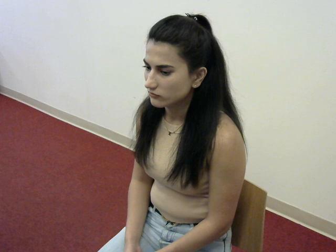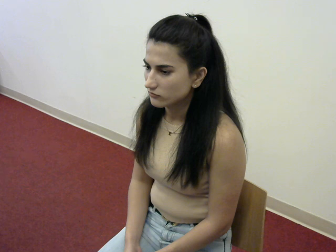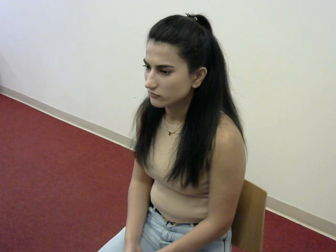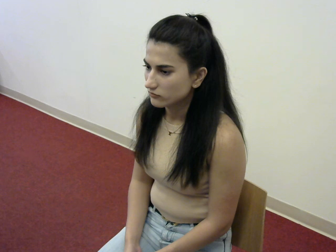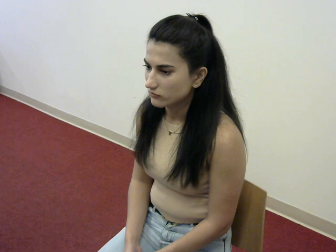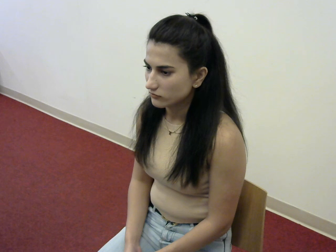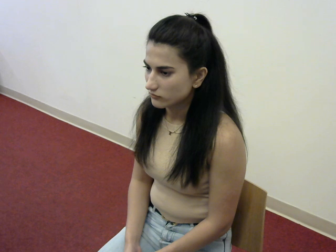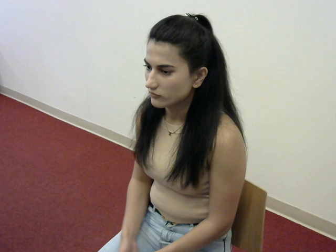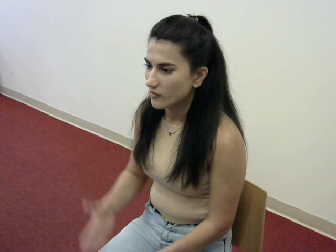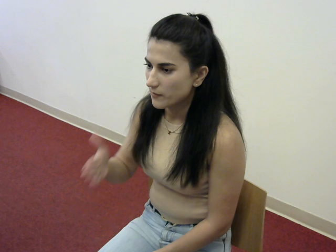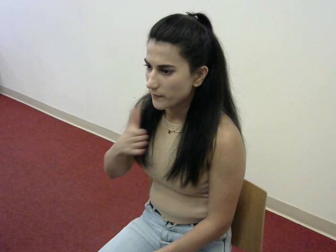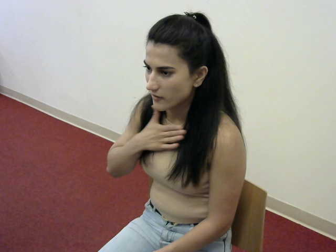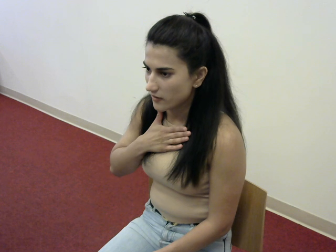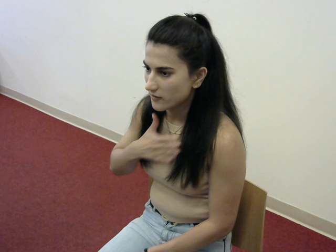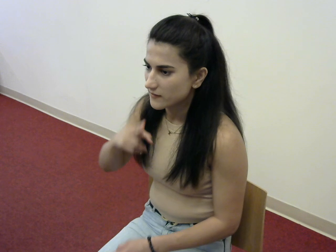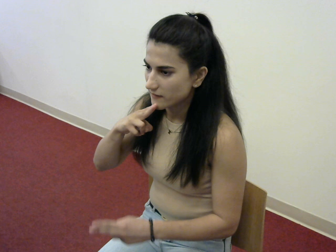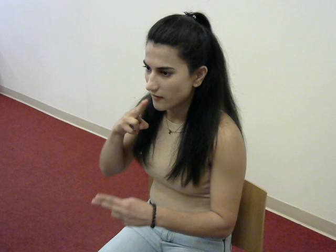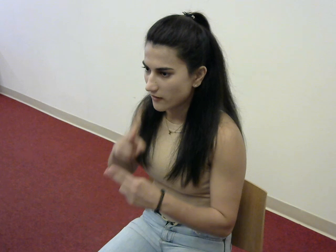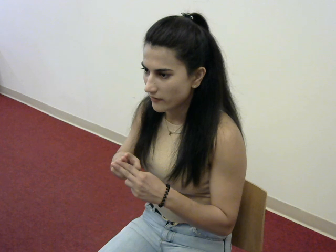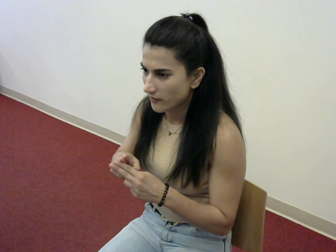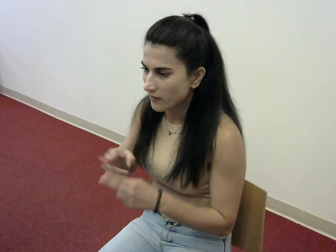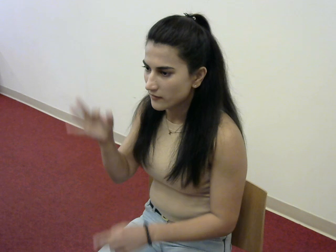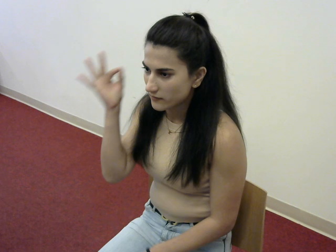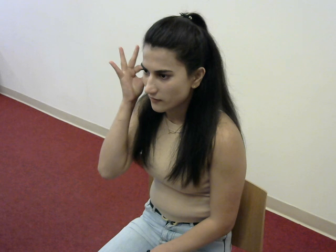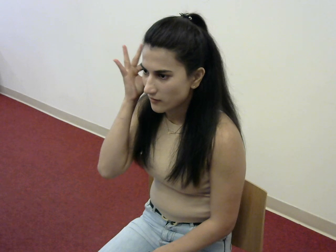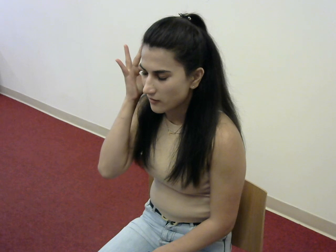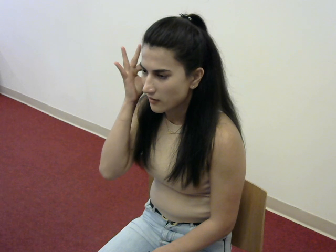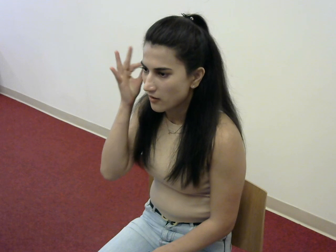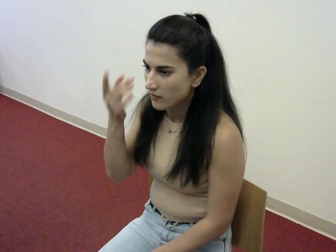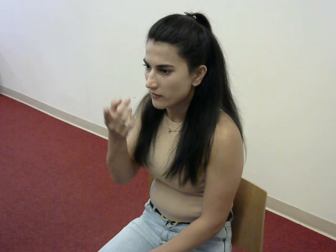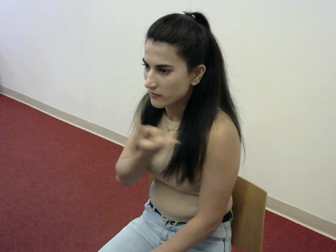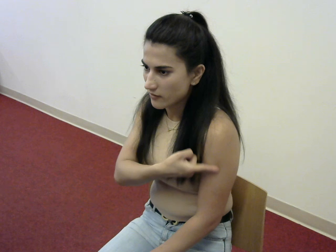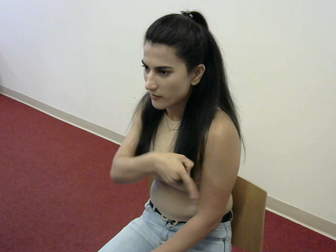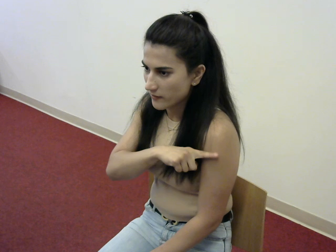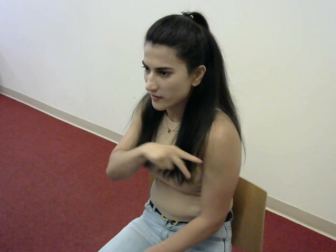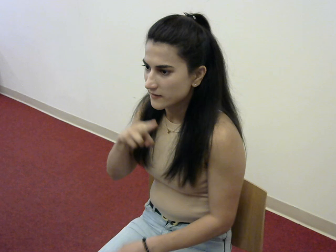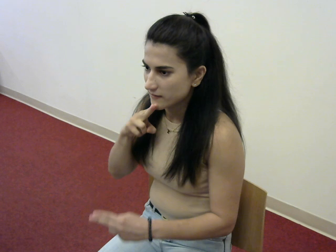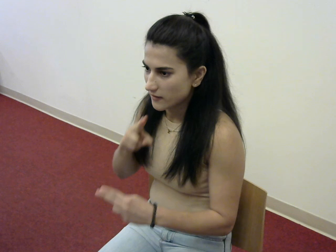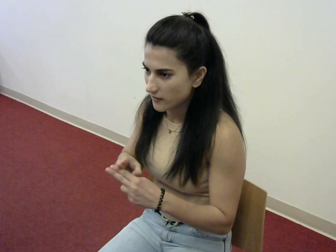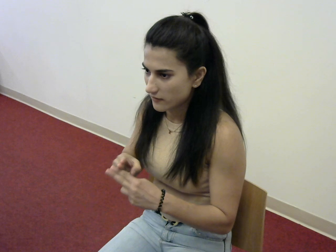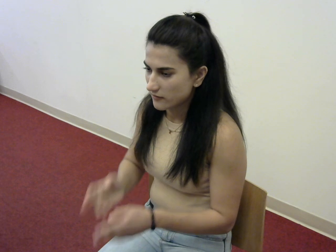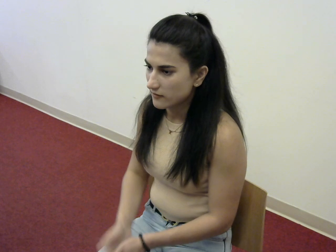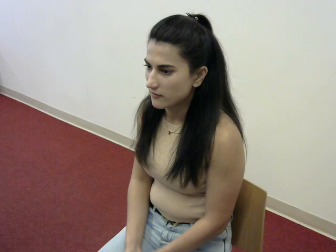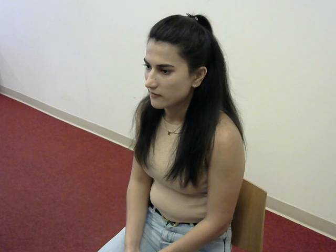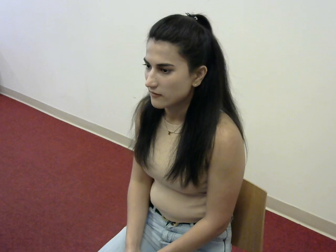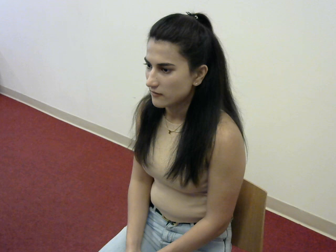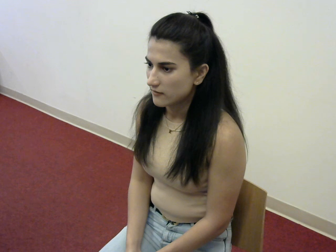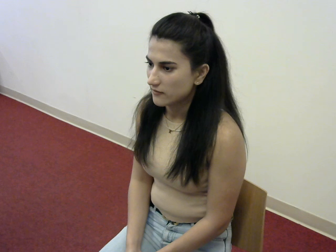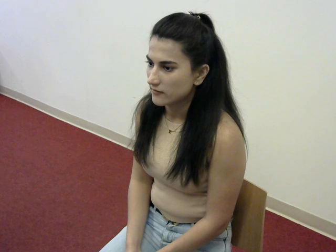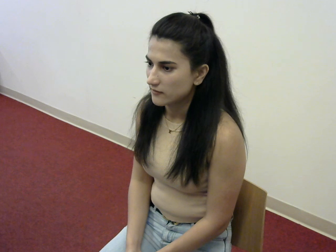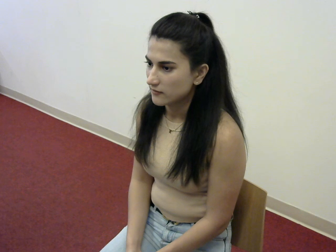Mənim bacım tibb bacısıdır